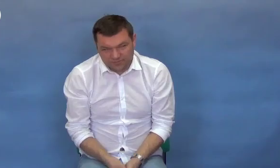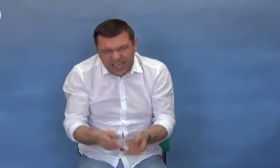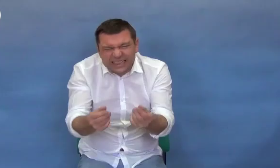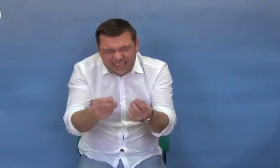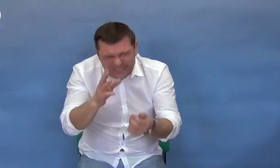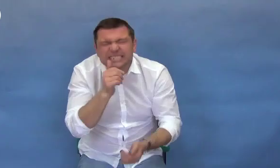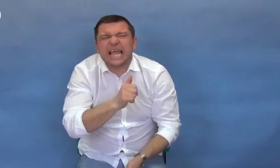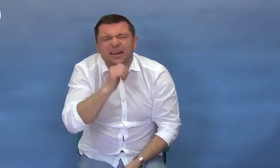Takie miękkie, mokre i zielone.